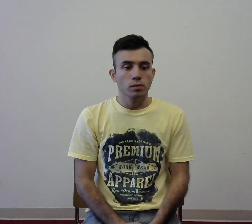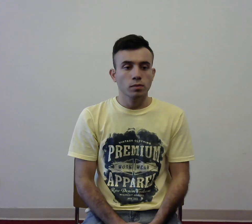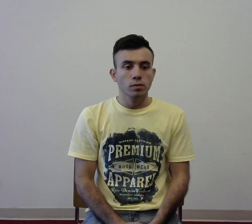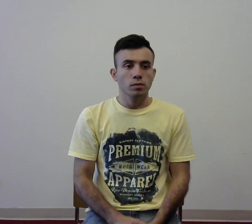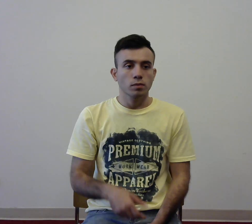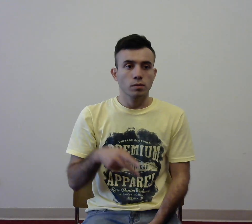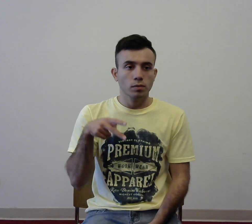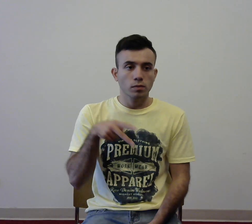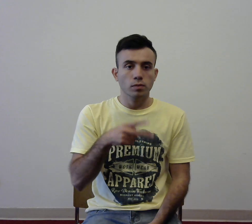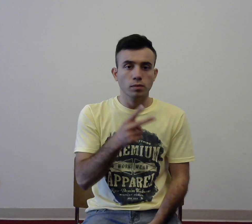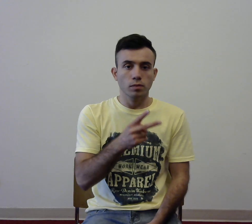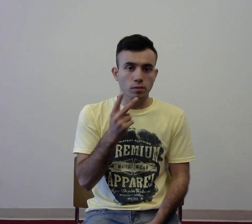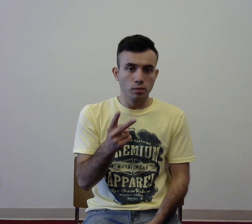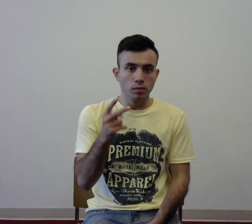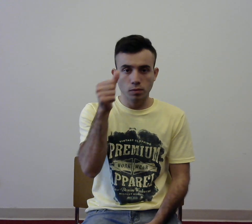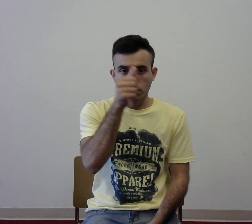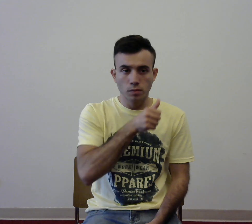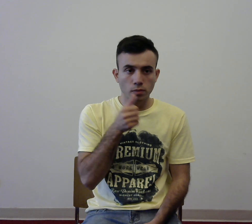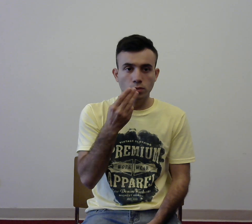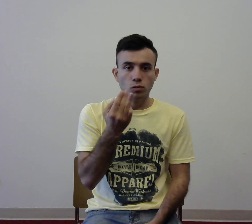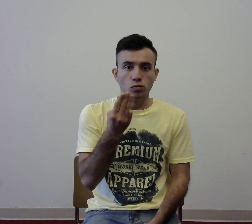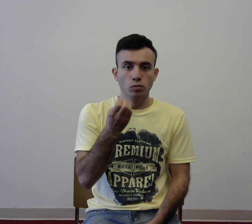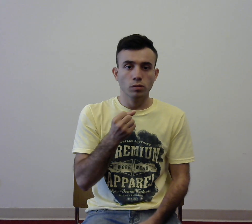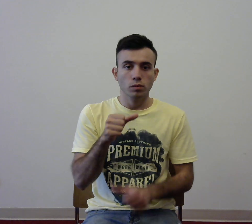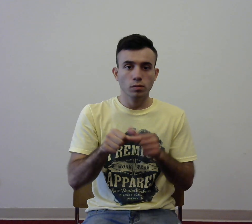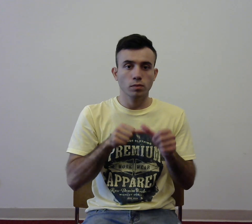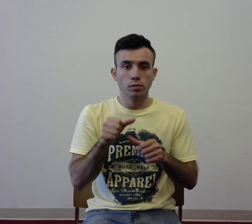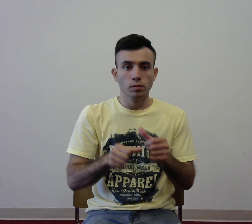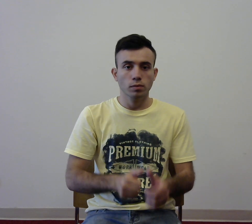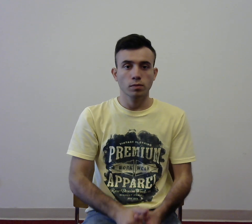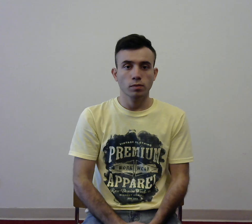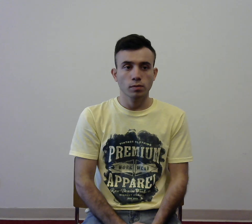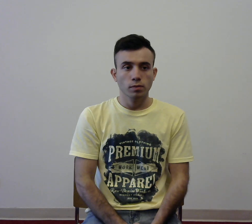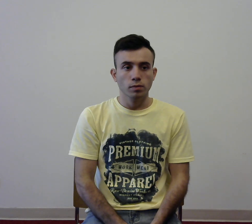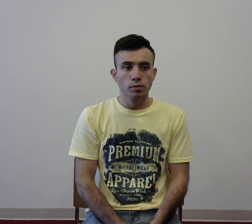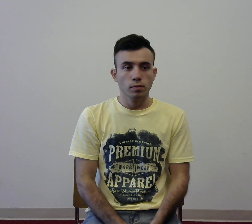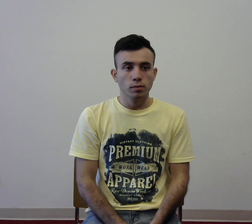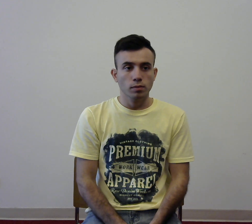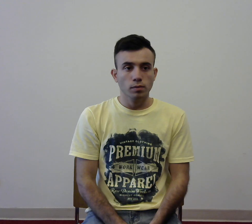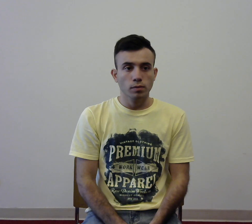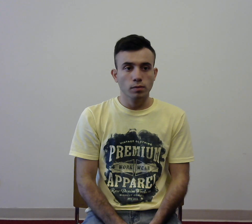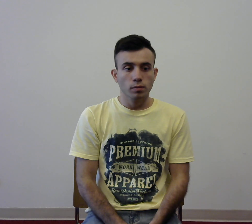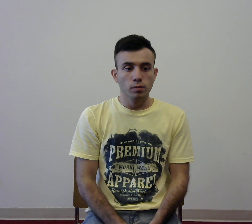2022-ci il Şuşa ilidir